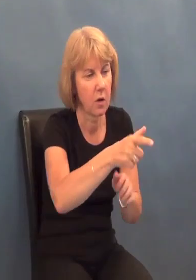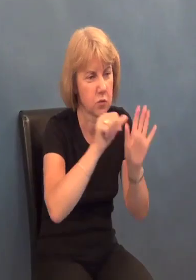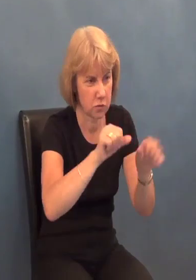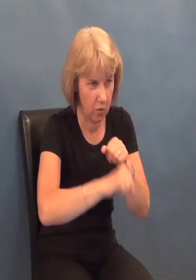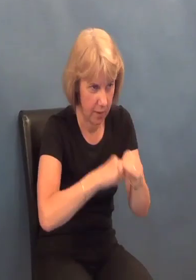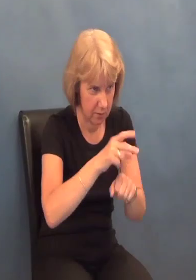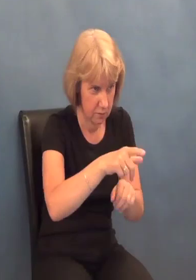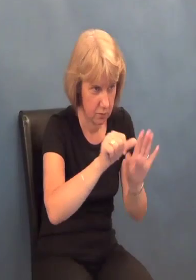A ty na szóstą idziesz do pracy, tak?